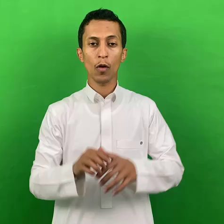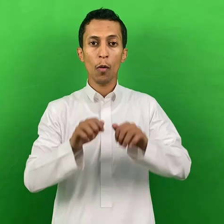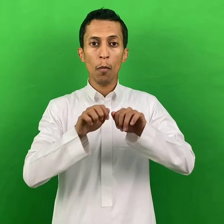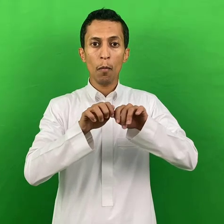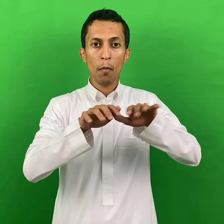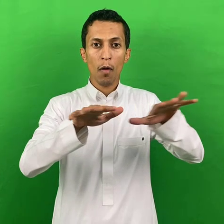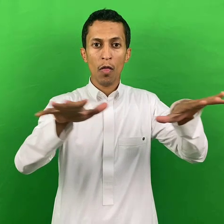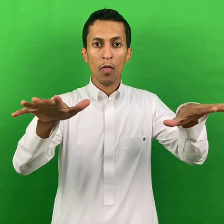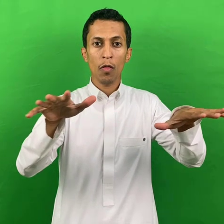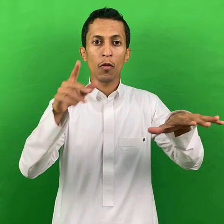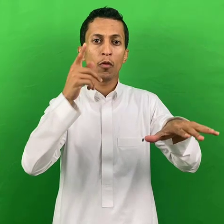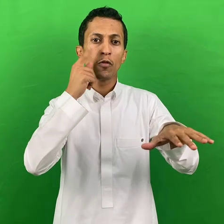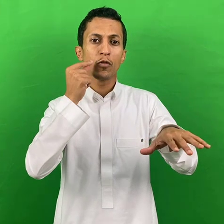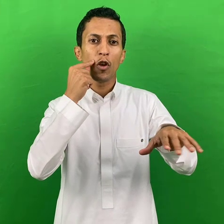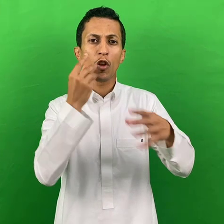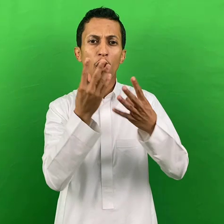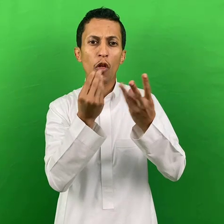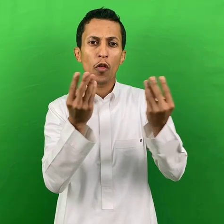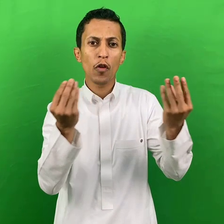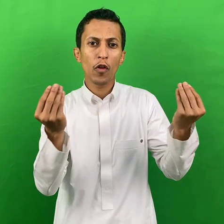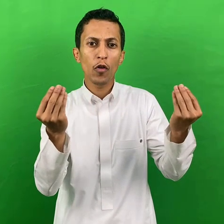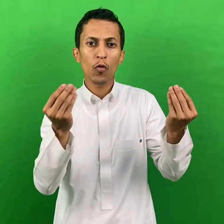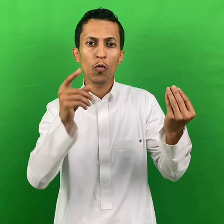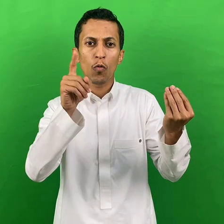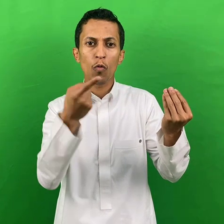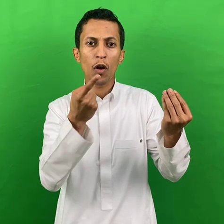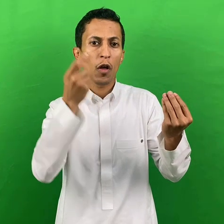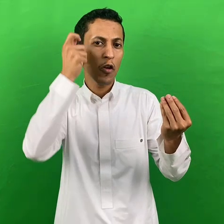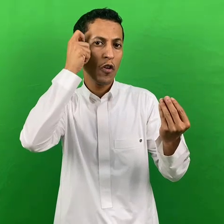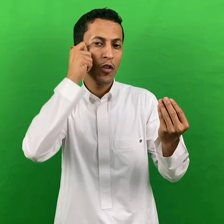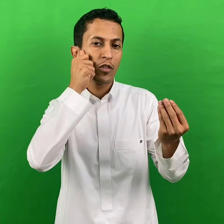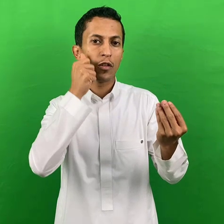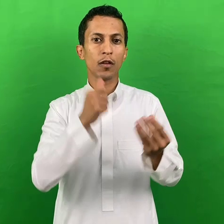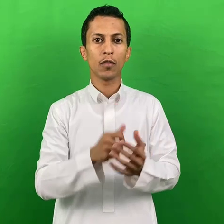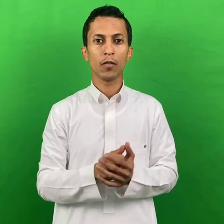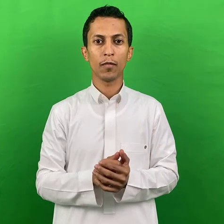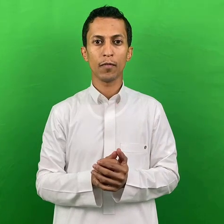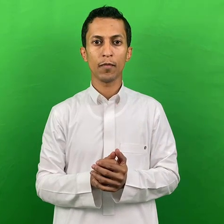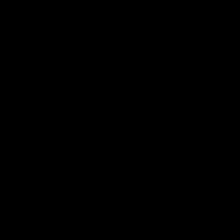بث منهما رجال كثيرا ونساء